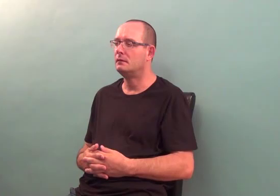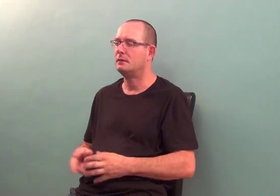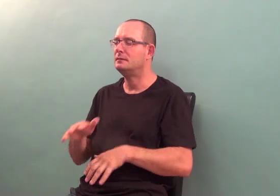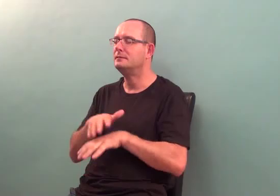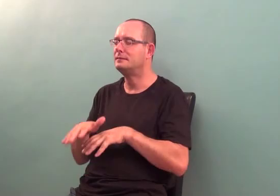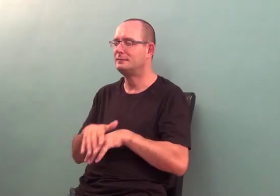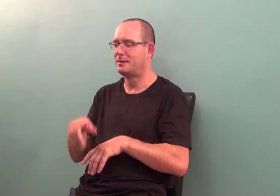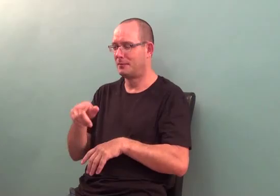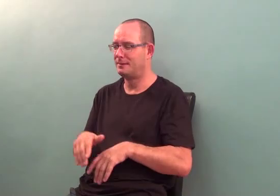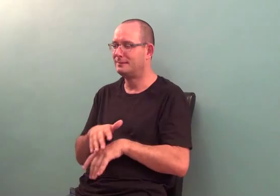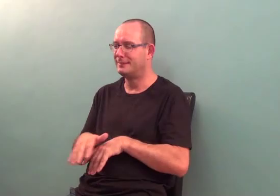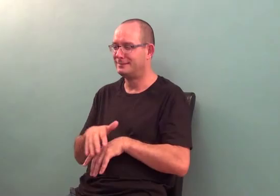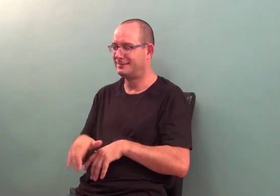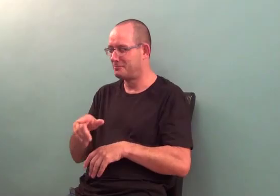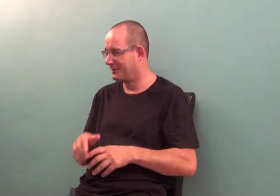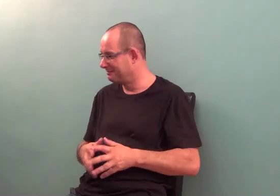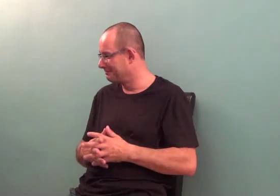Ty migasz systemem, migasz systemem.